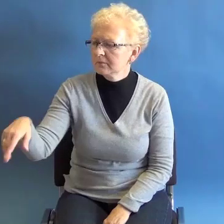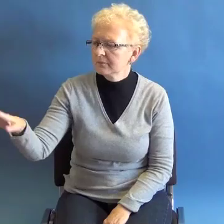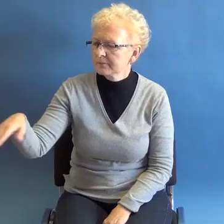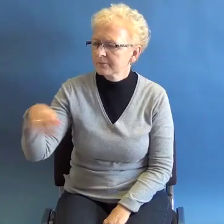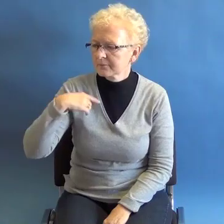Ja wiem.